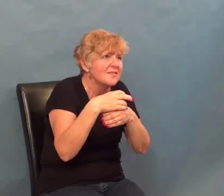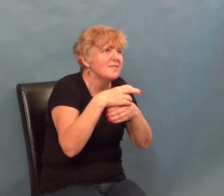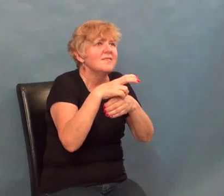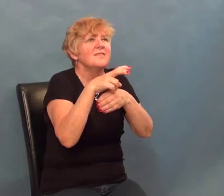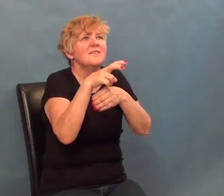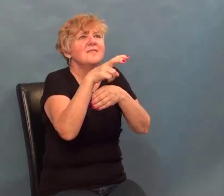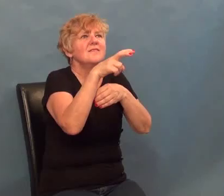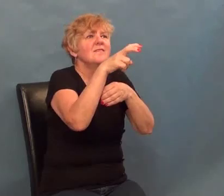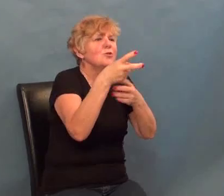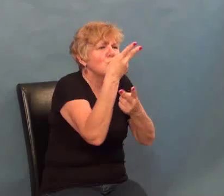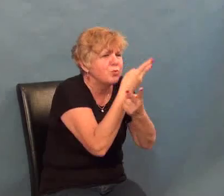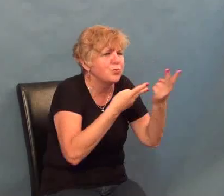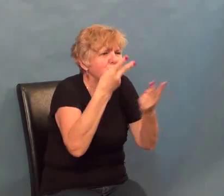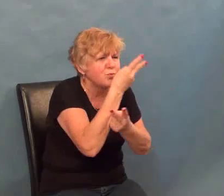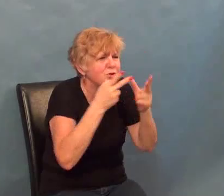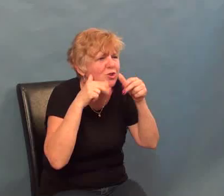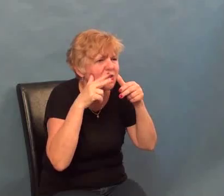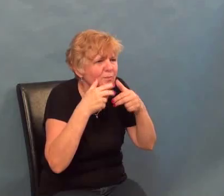Rozglądali się, szukali żaby.